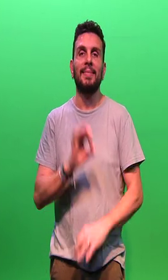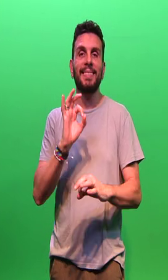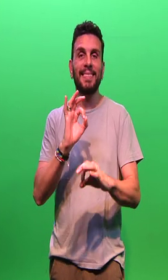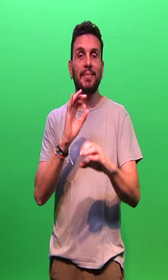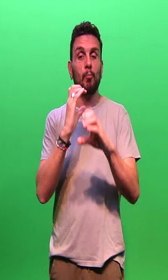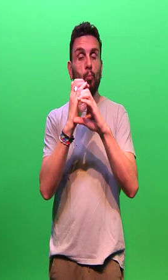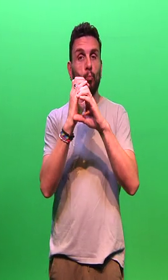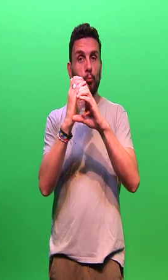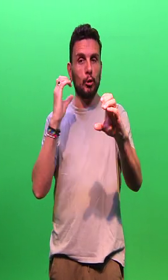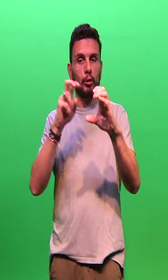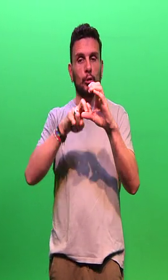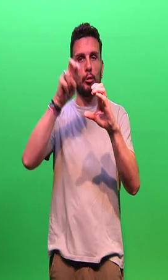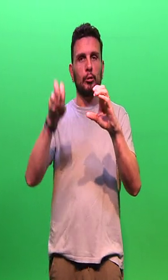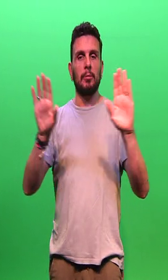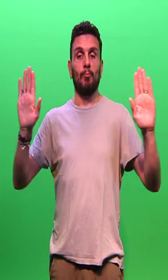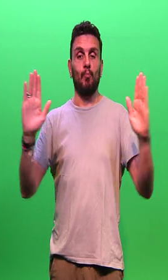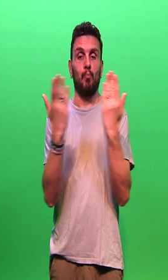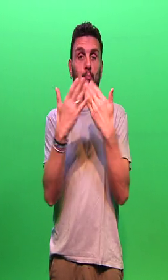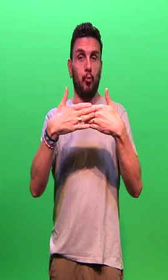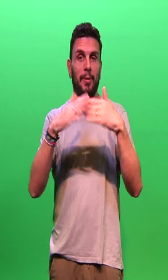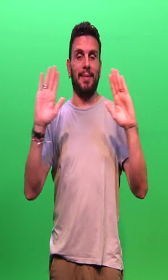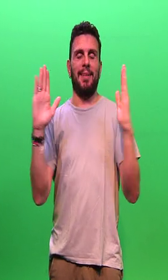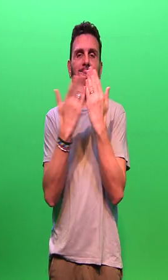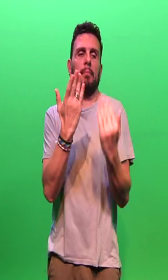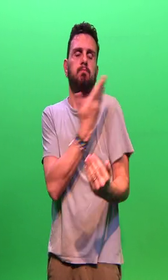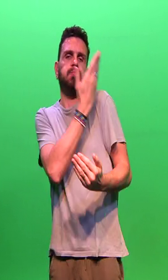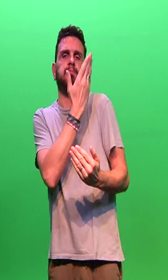Quan vaig baixar de l'autobús, la porta es va tancar i em va donar un cop a l'espatlla.